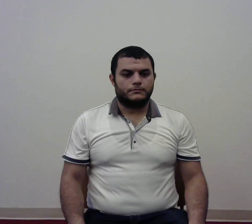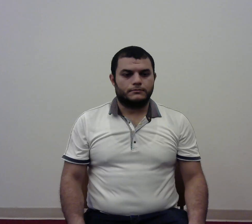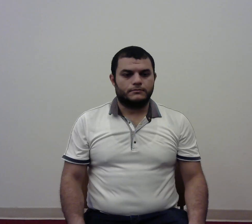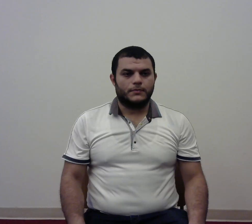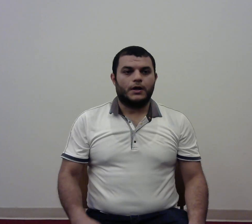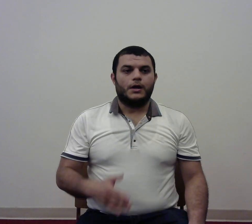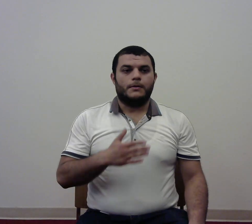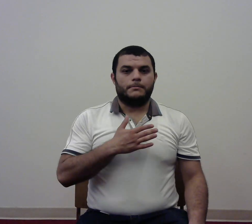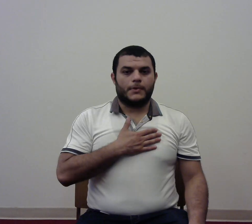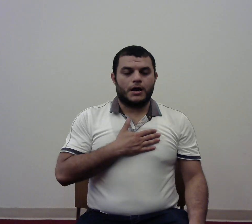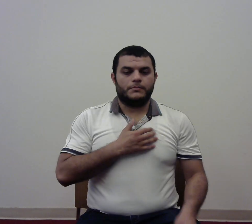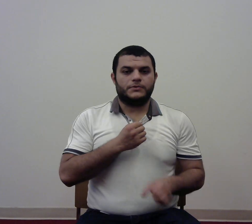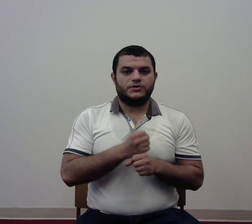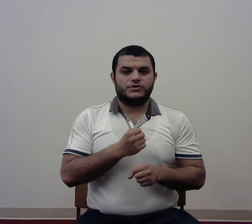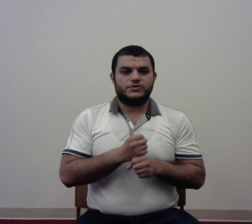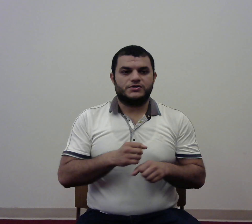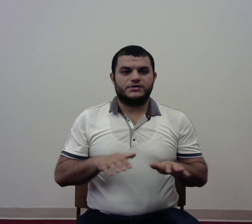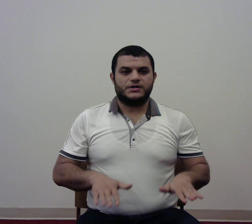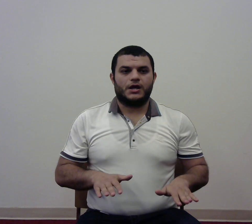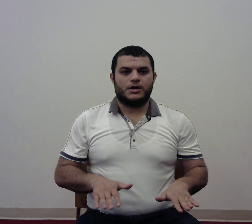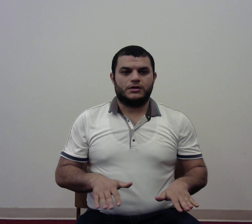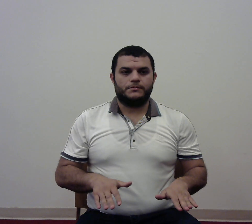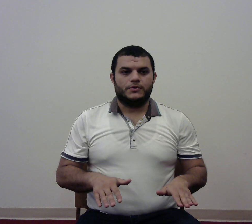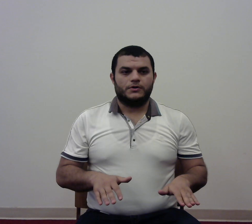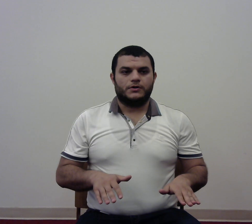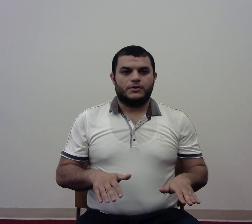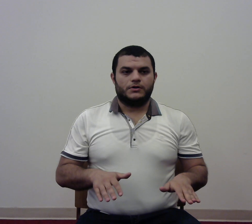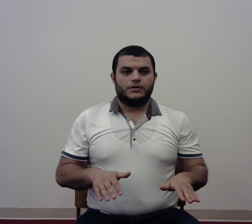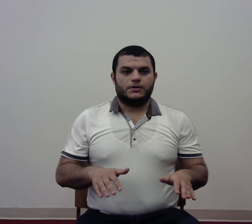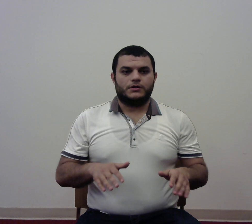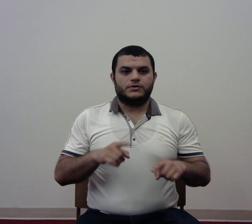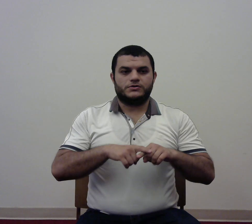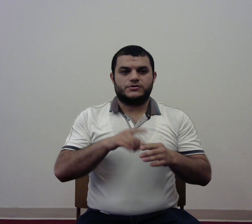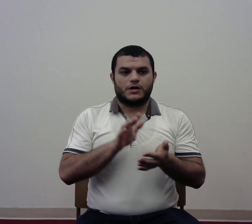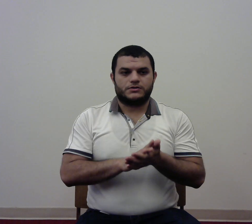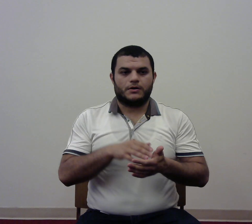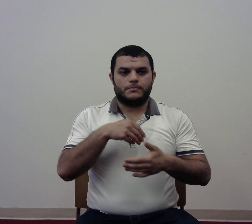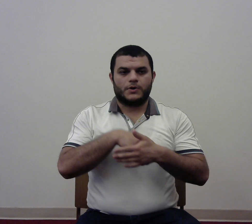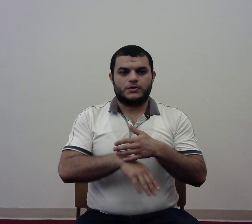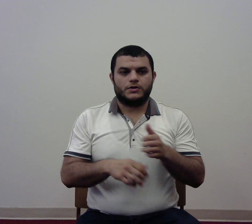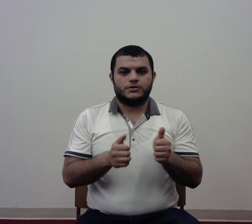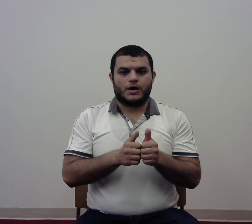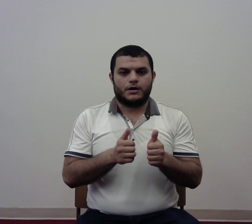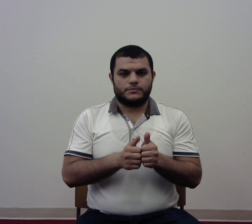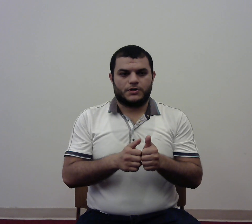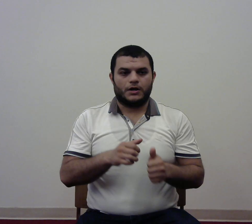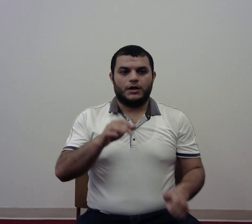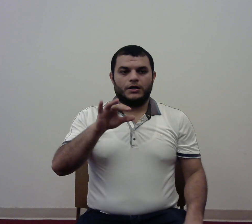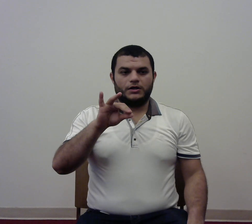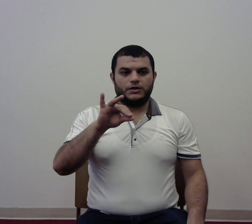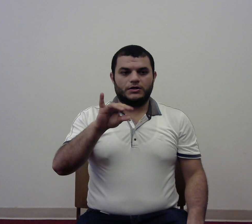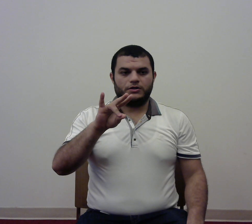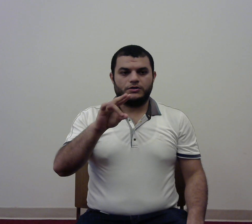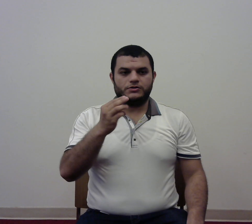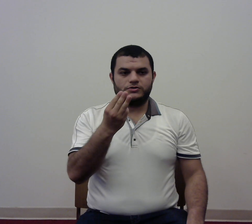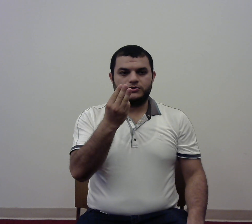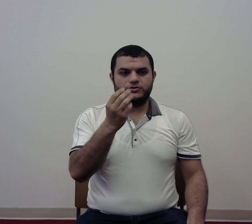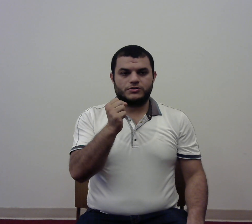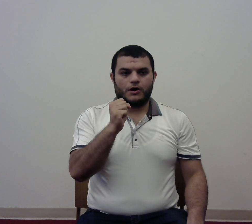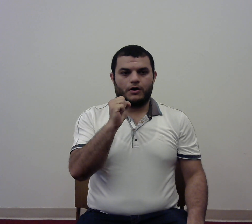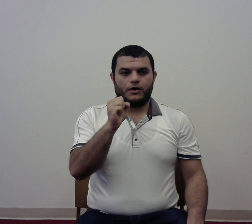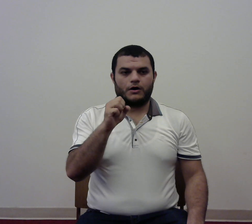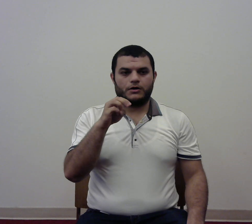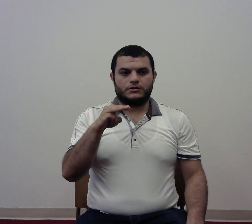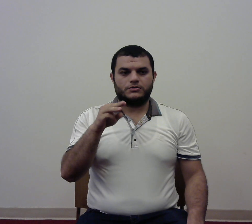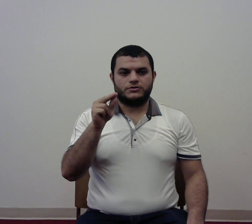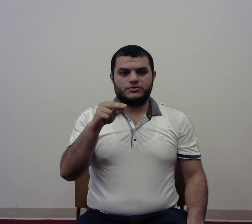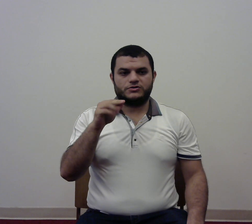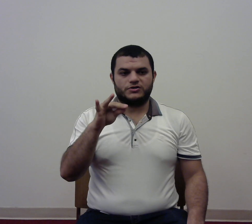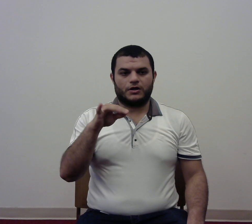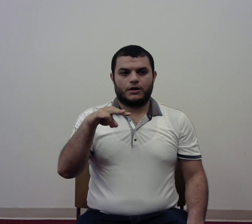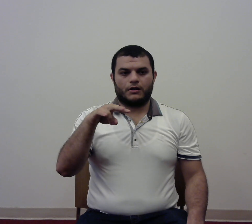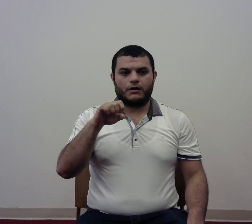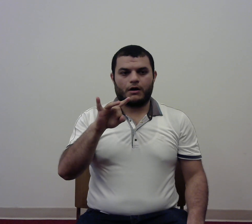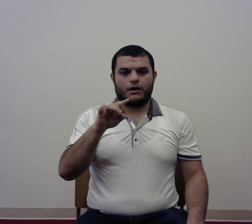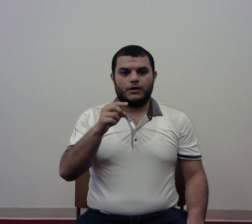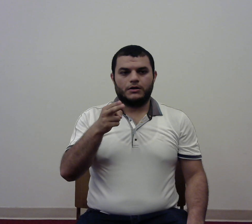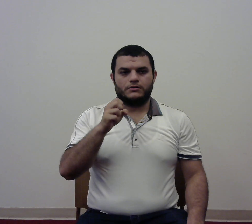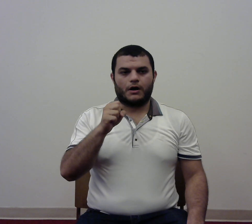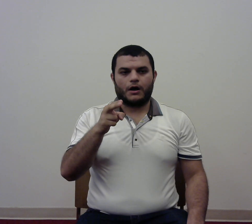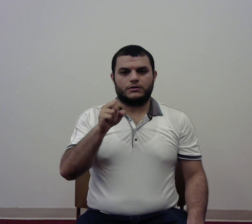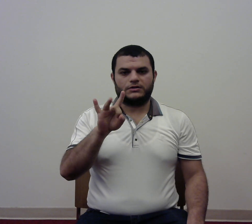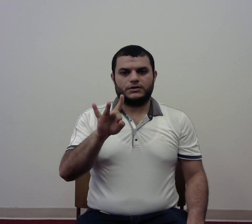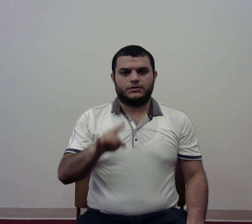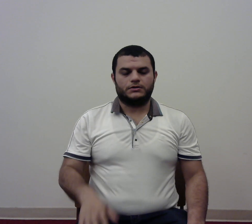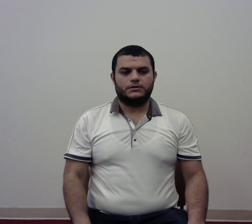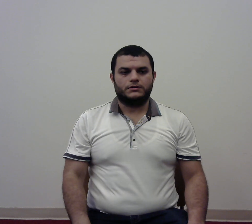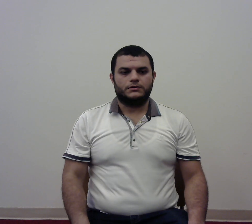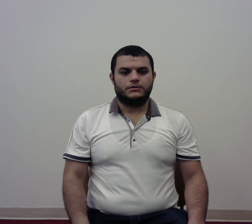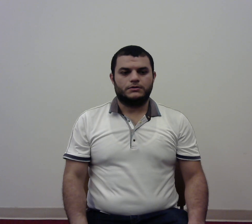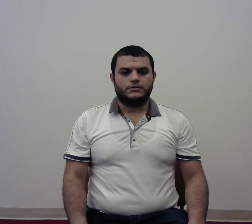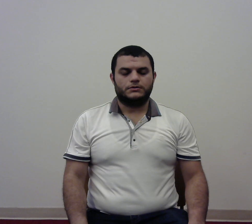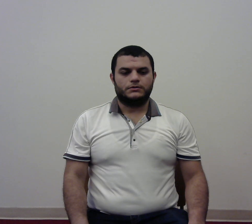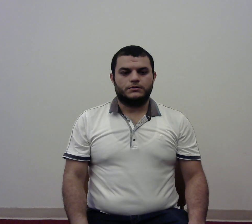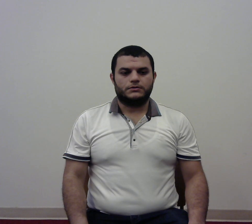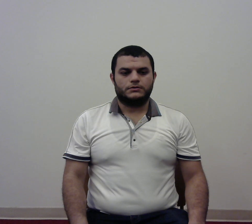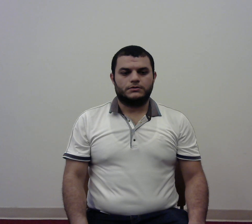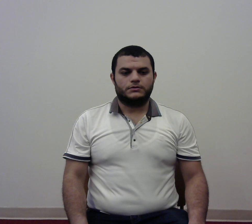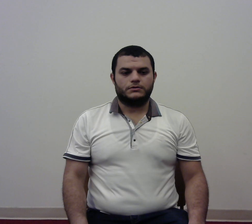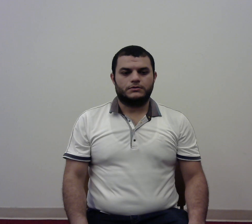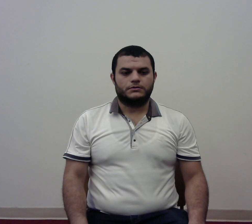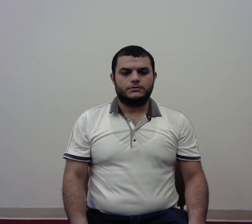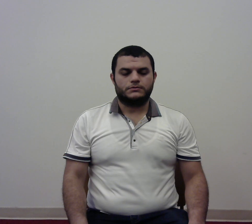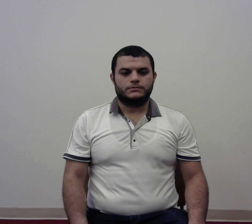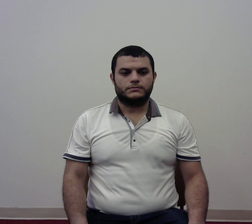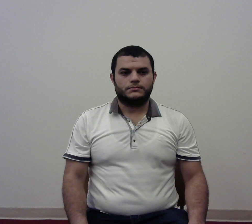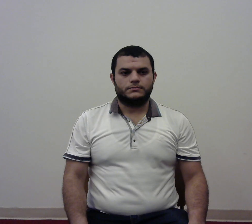Mənim iş yerim İnşaatçılar metrosunun yanındadadır